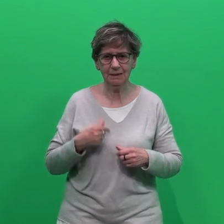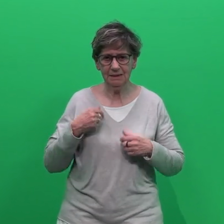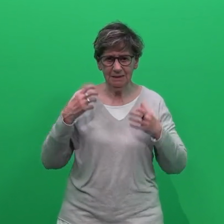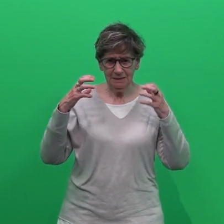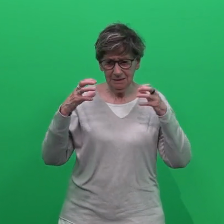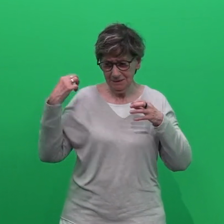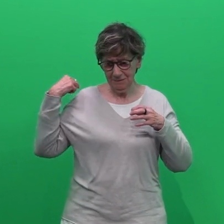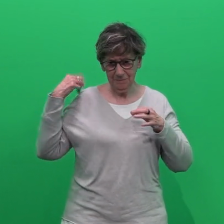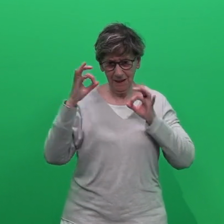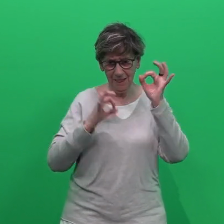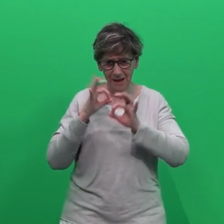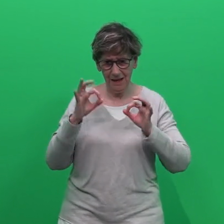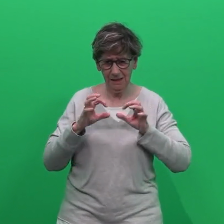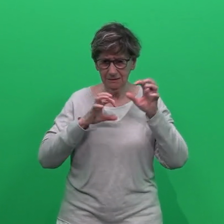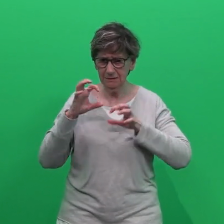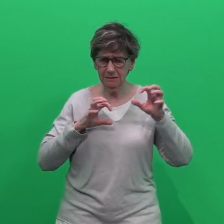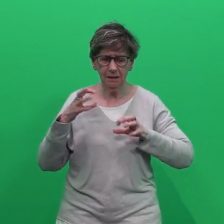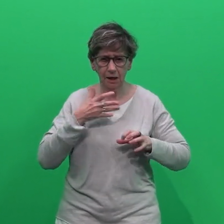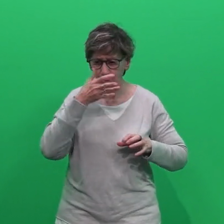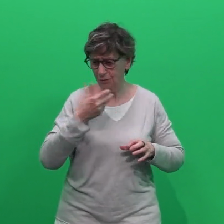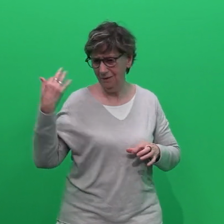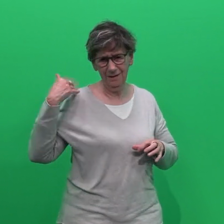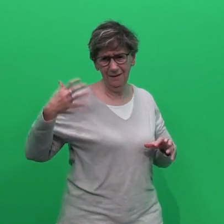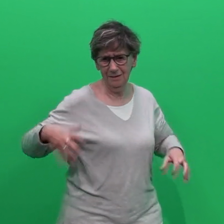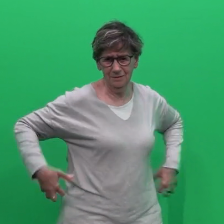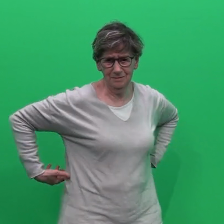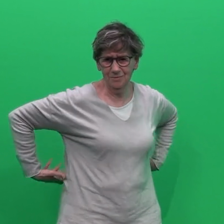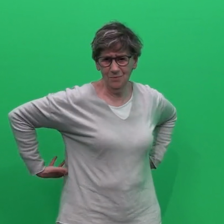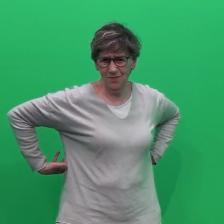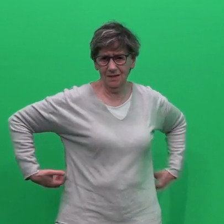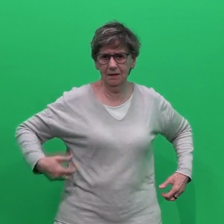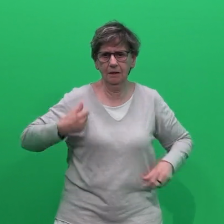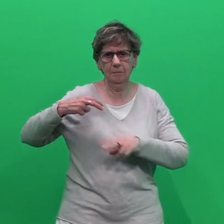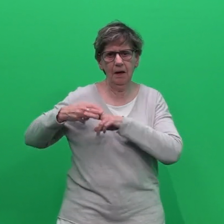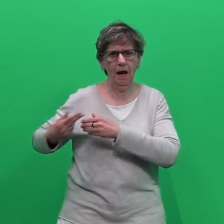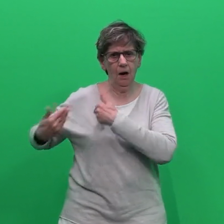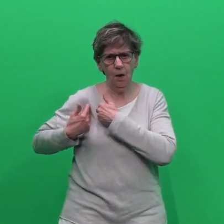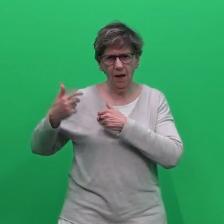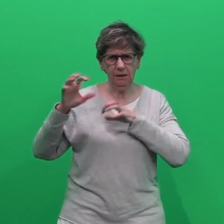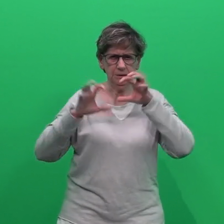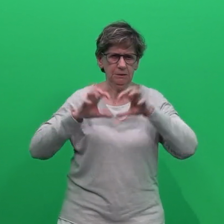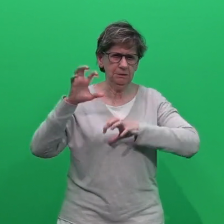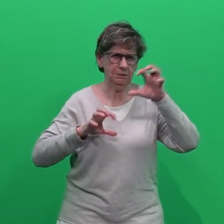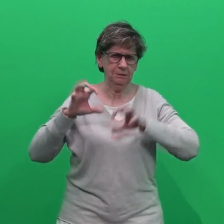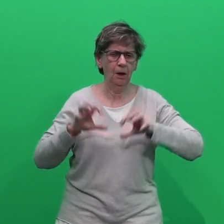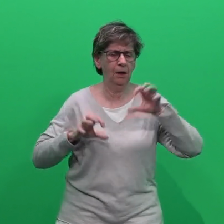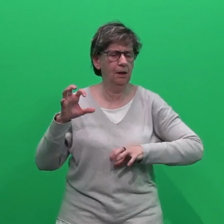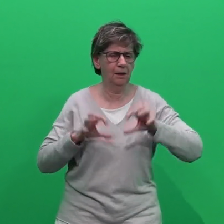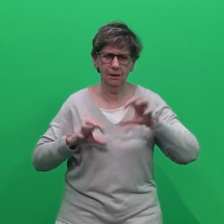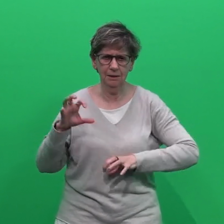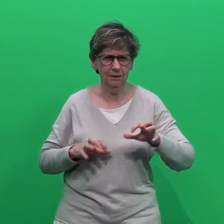Em piquen molt les taques de l'esquena però no em puc rascar, li demano al meu marit que m'ajudi i em rasca i va bé.